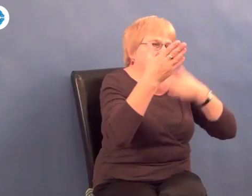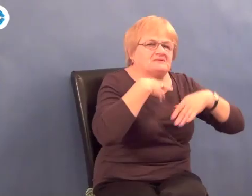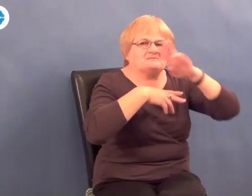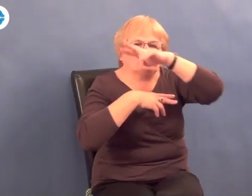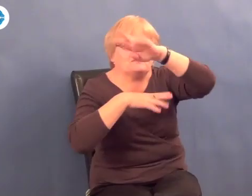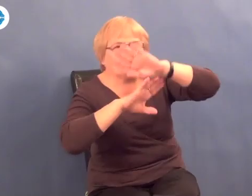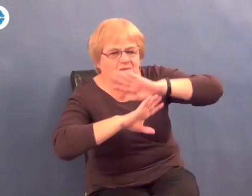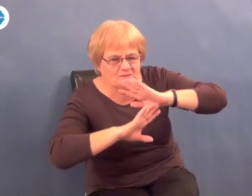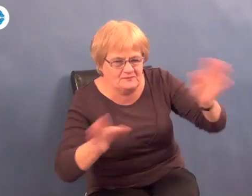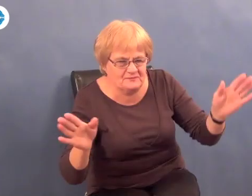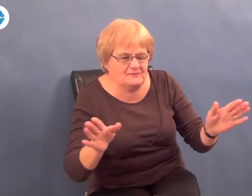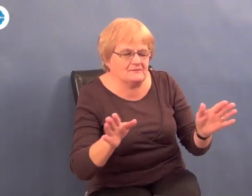Kończą zwiedzać.